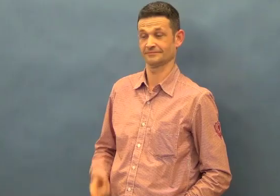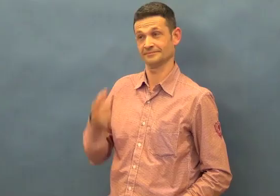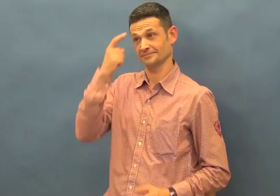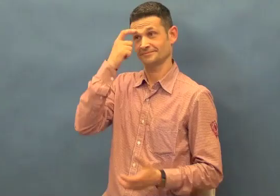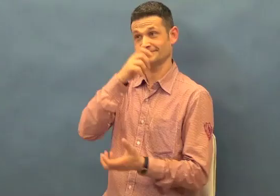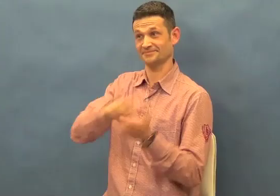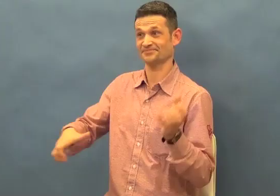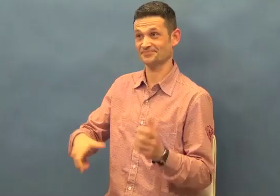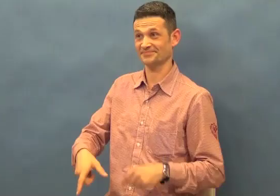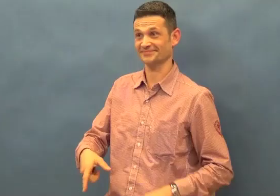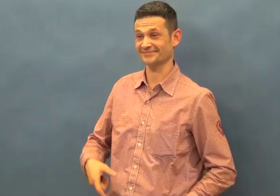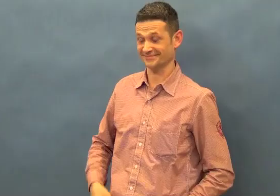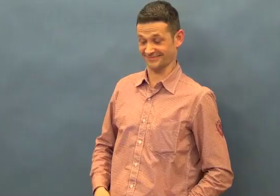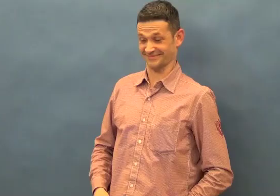Można z tym zwariować.